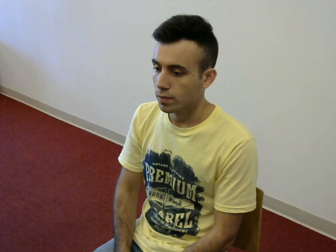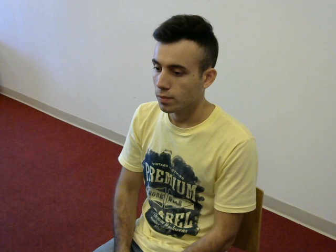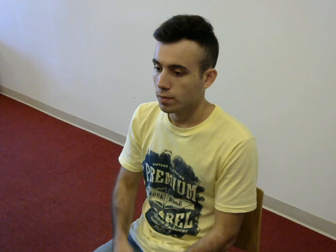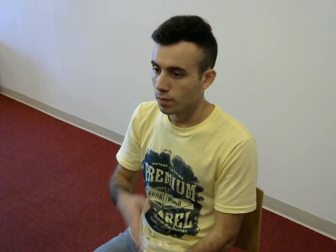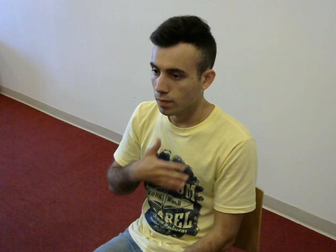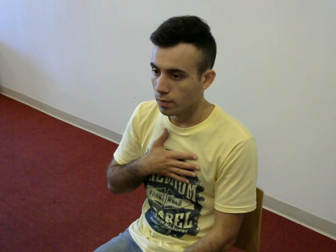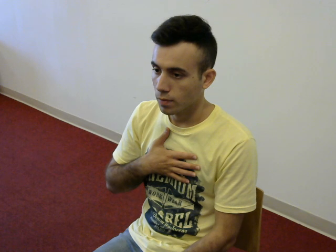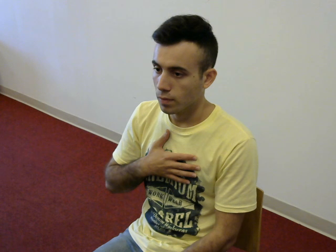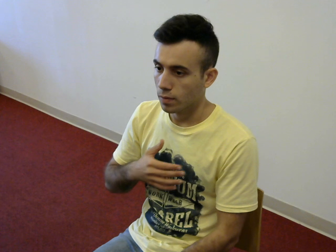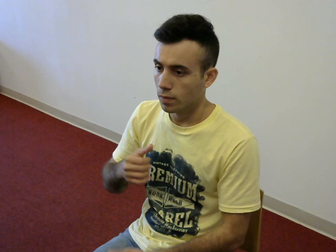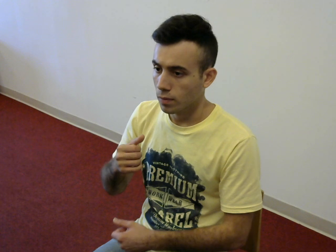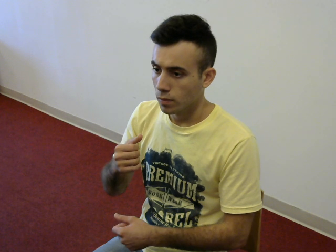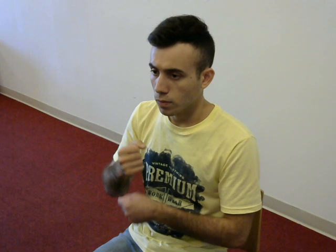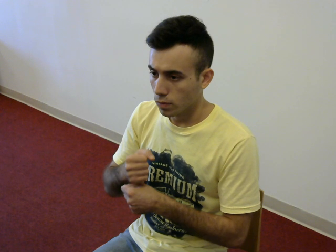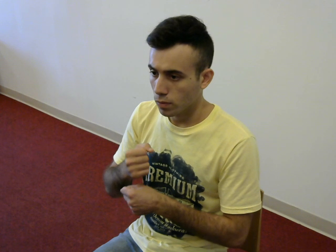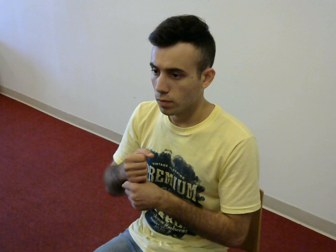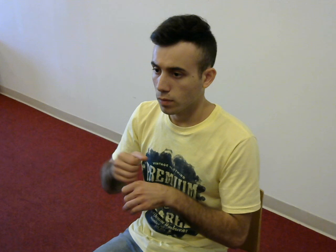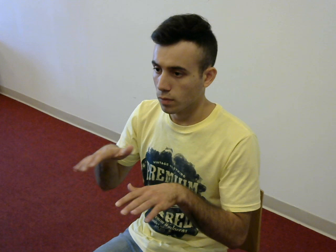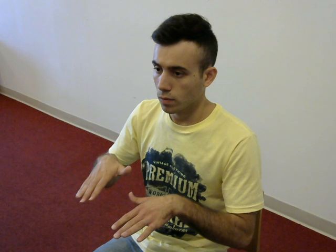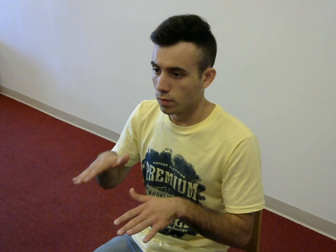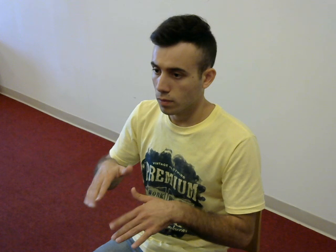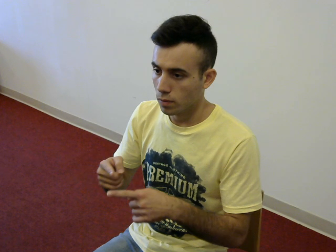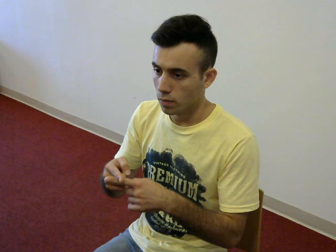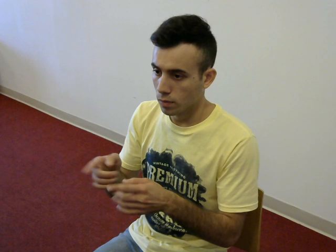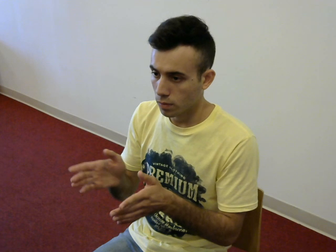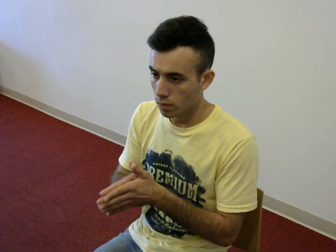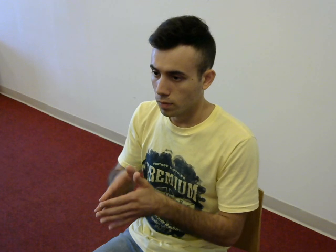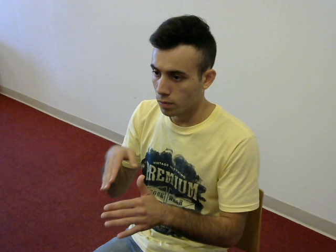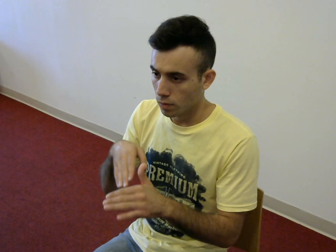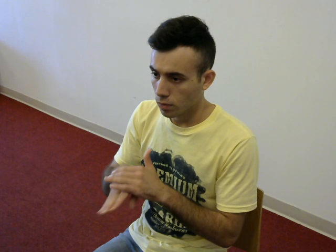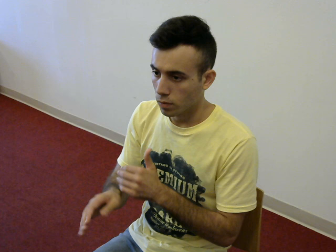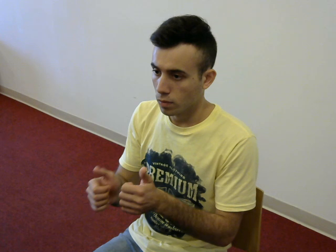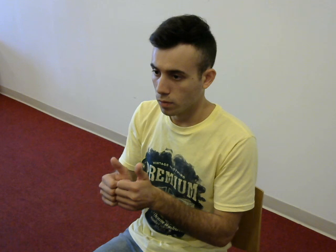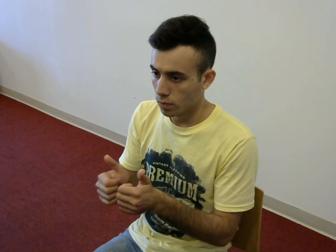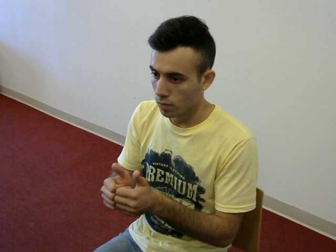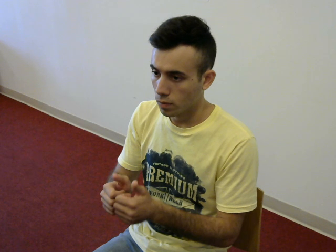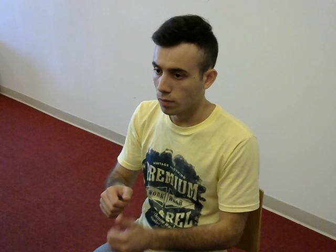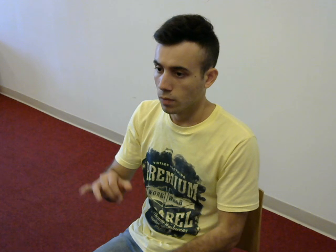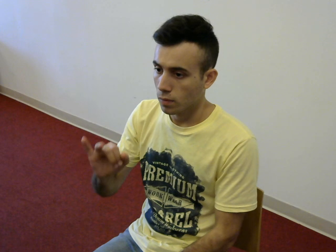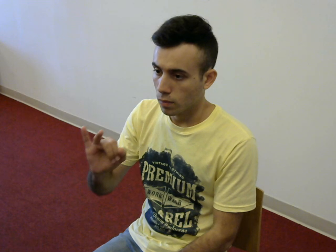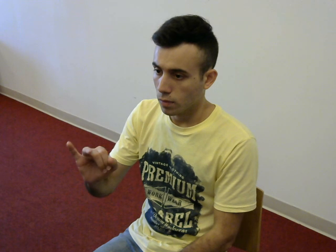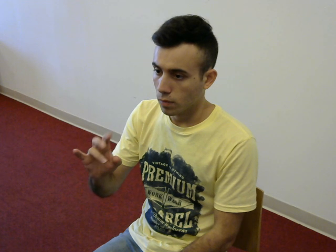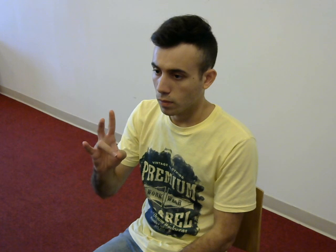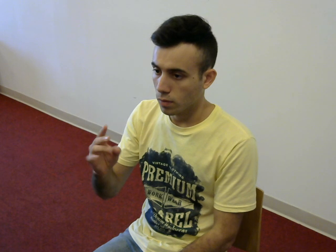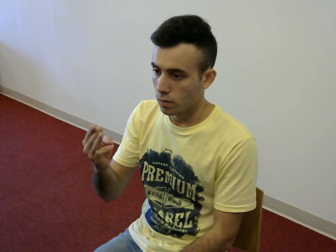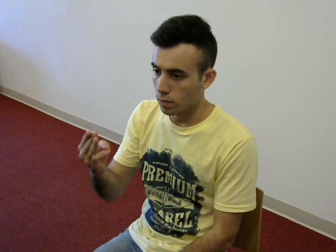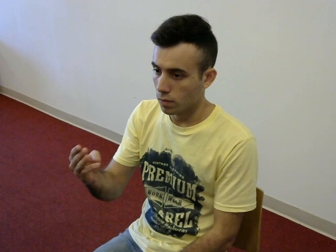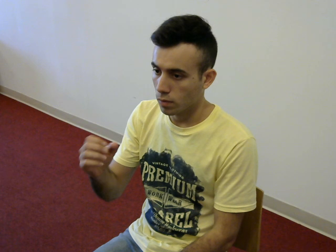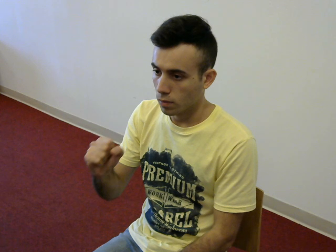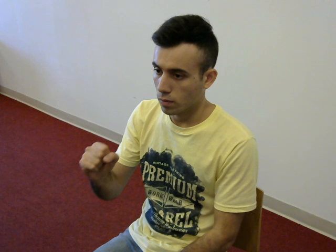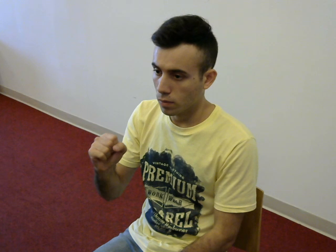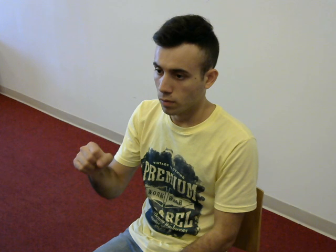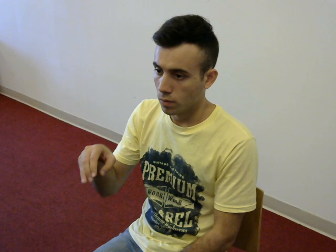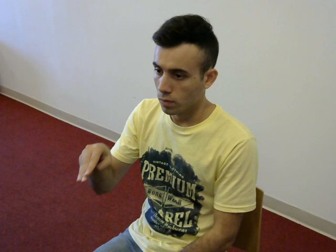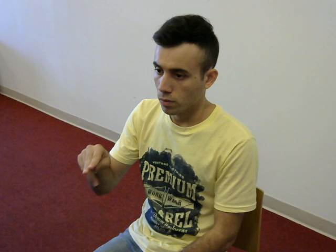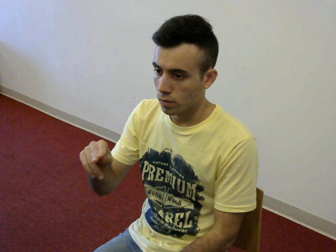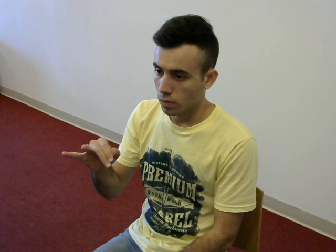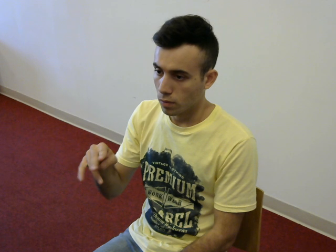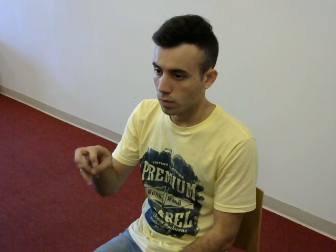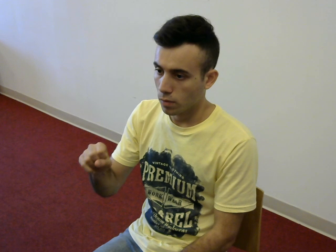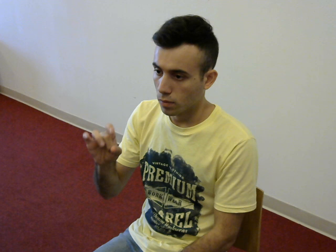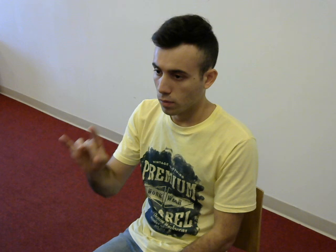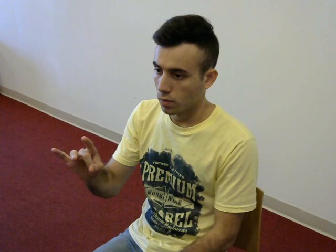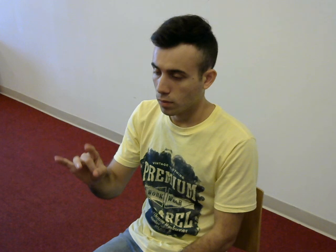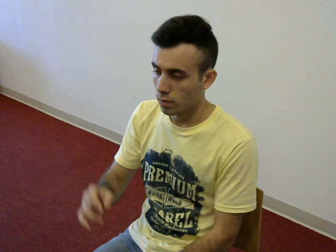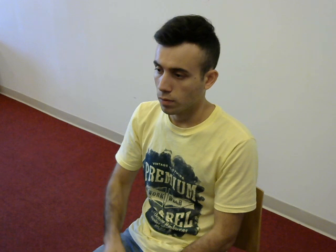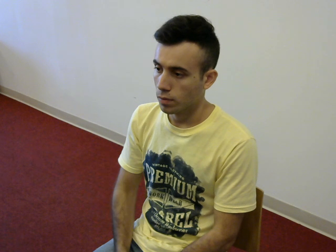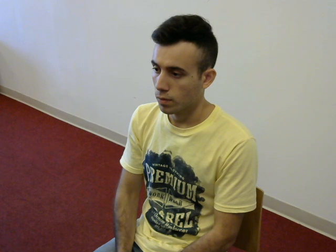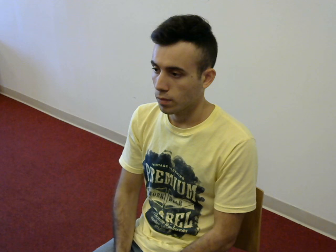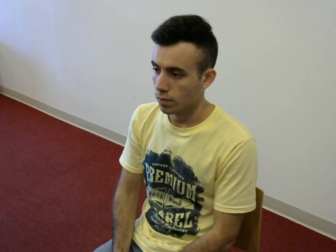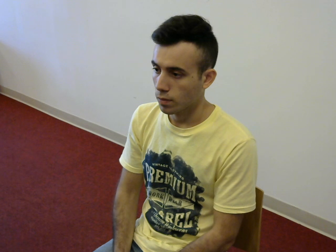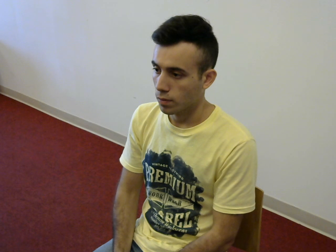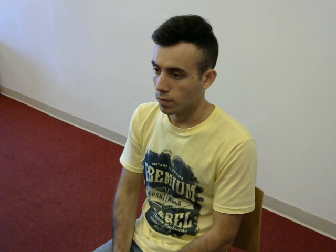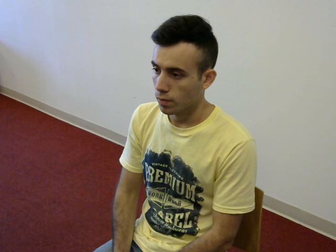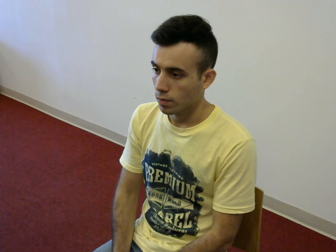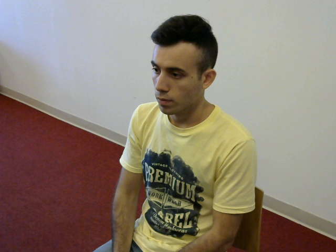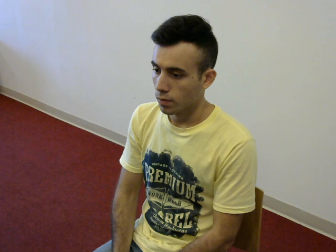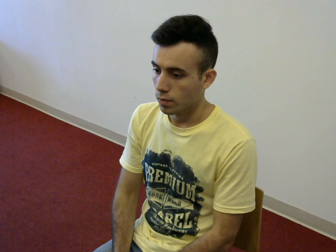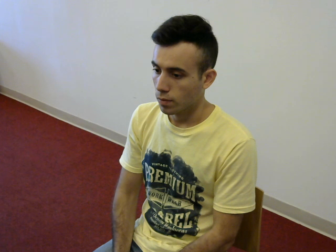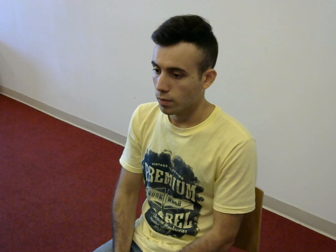Mənim iş yerim İnşaatçılar metrosunun yanındadadır